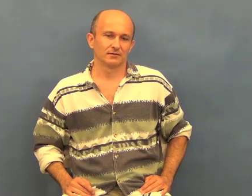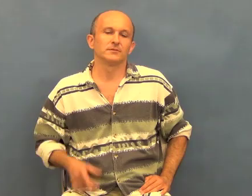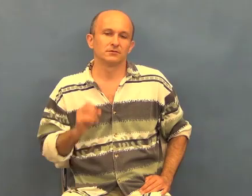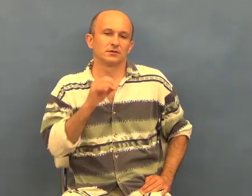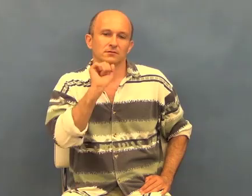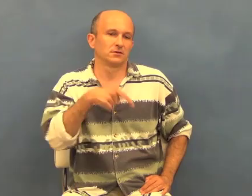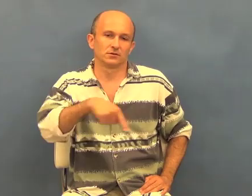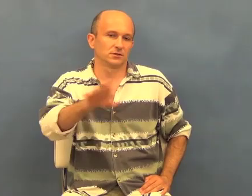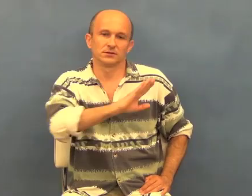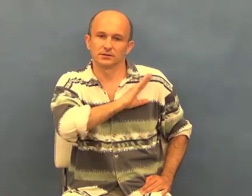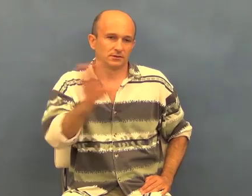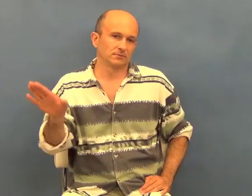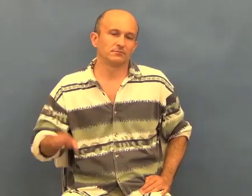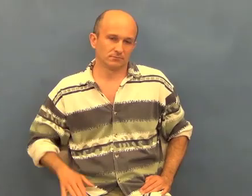Tak, w ogóle przechodzić nie wolno.